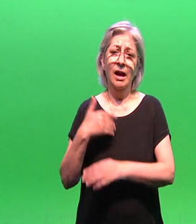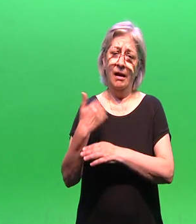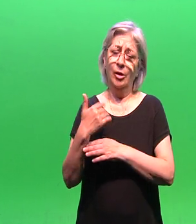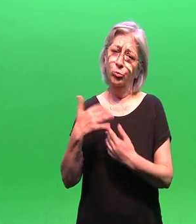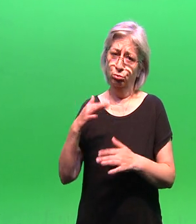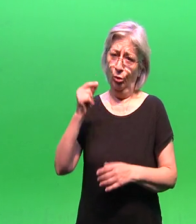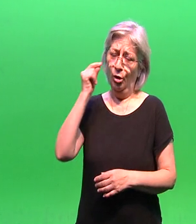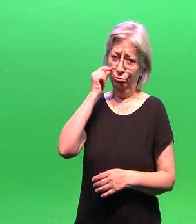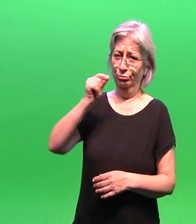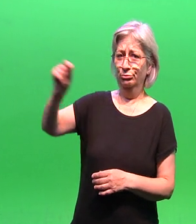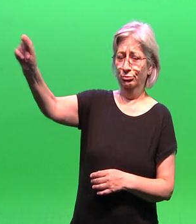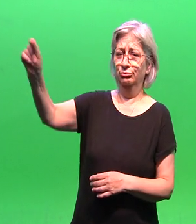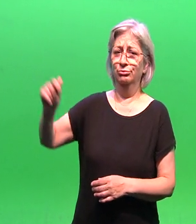La meva adreça és molt lluny.